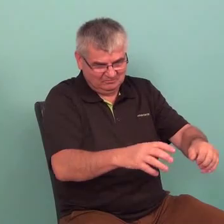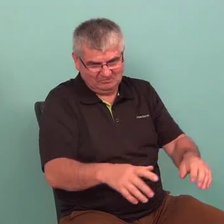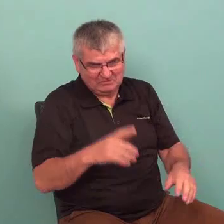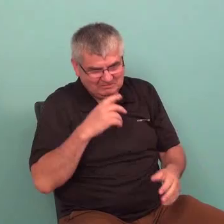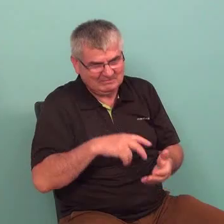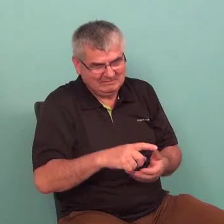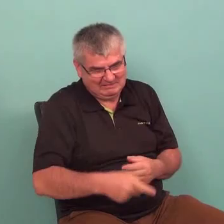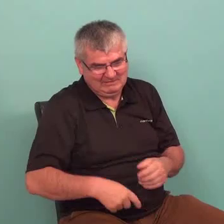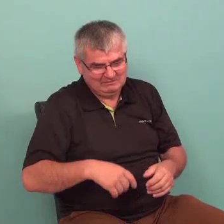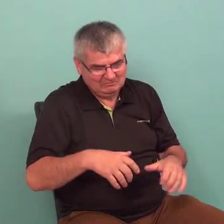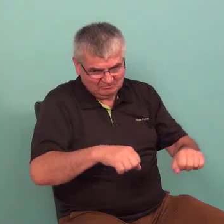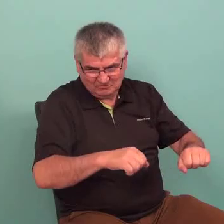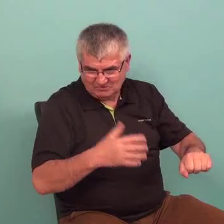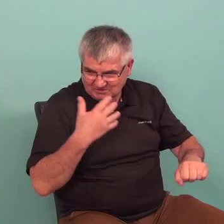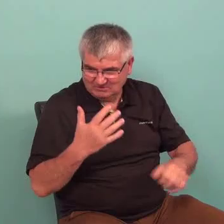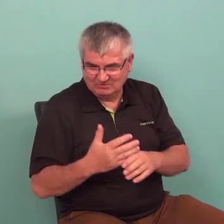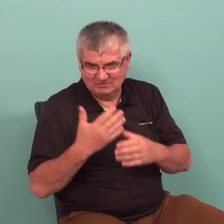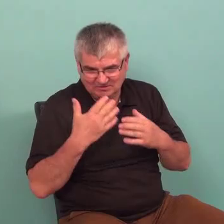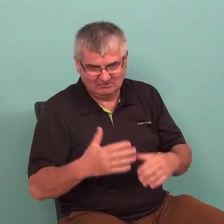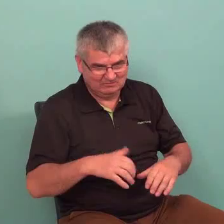Chłopak kuleje, dziękuje im za pomoc, trzymając rower.